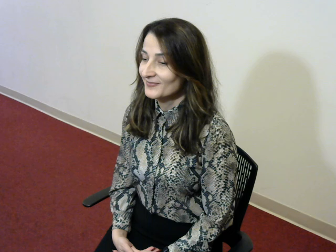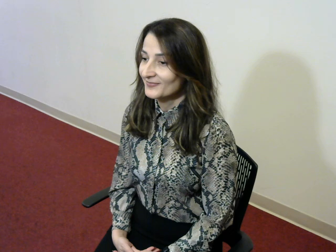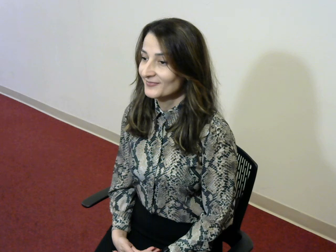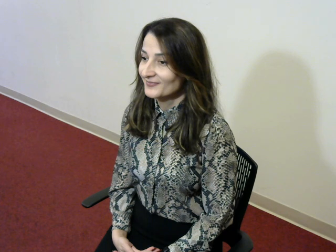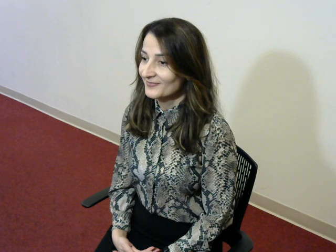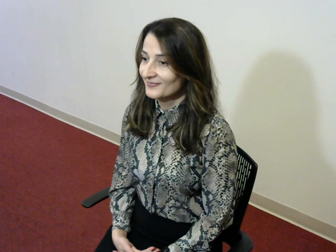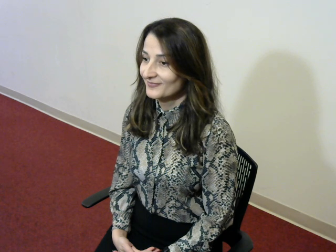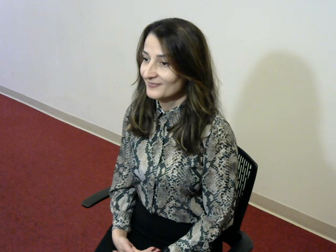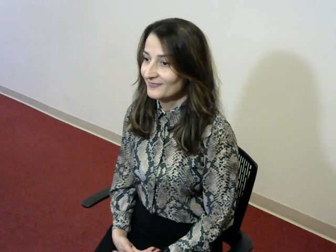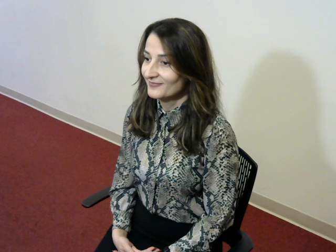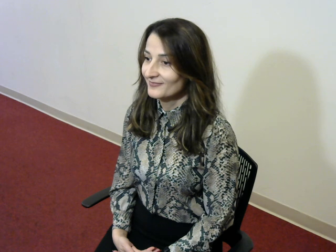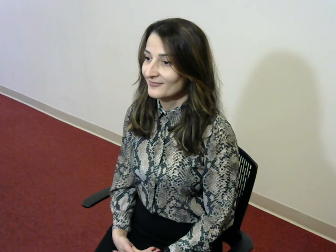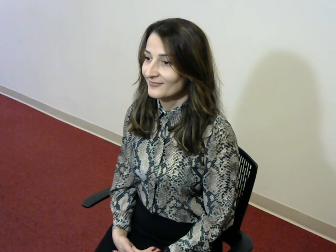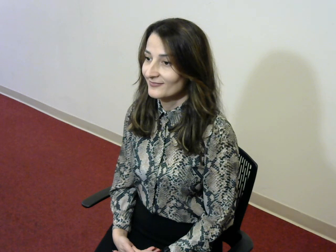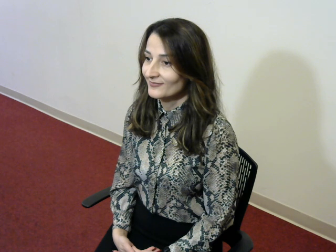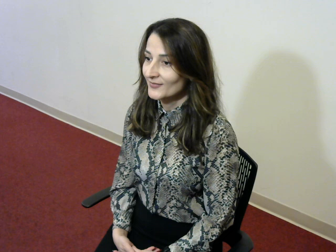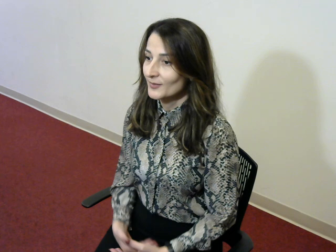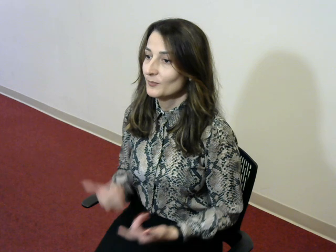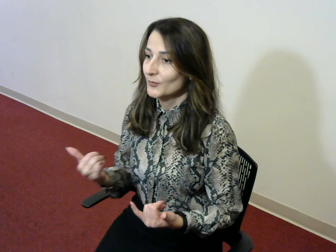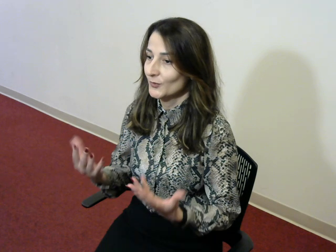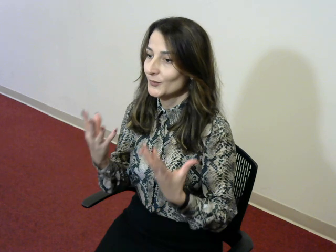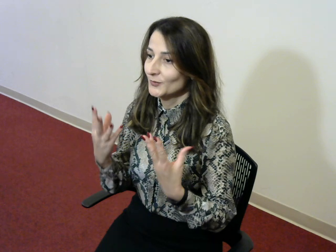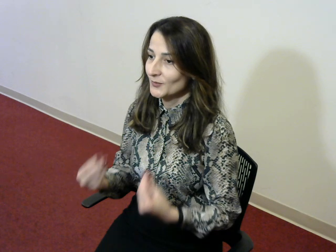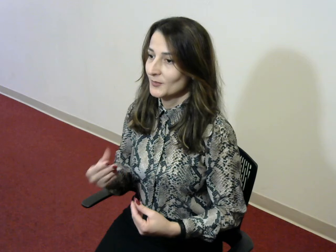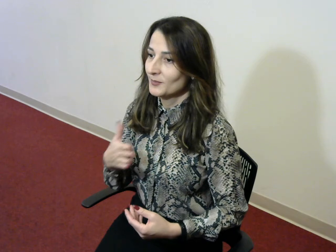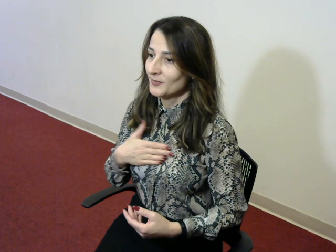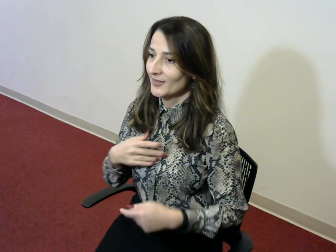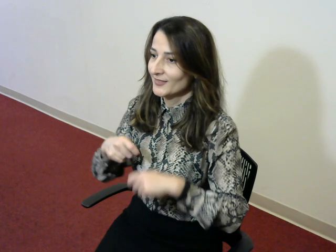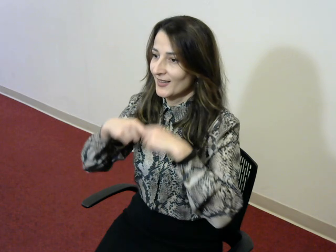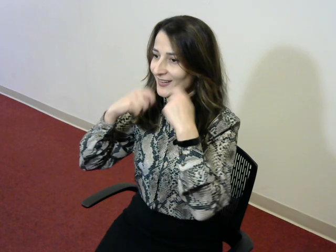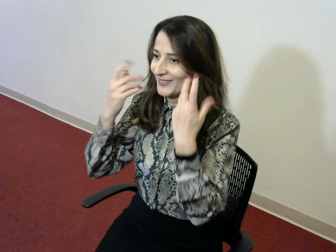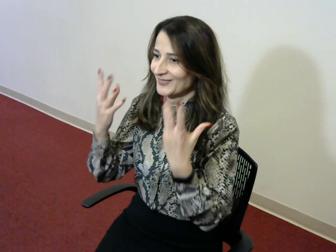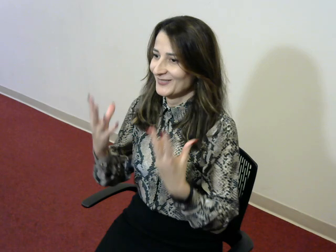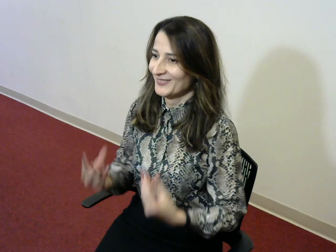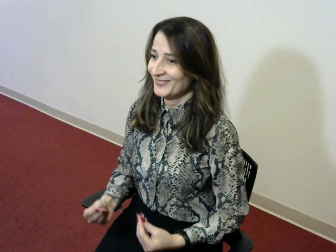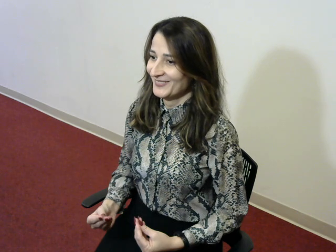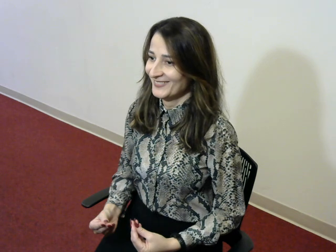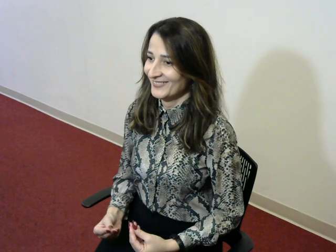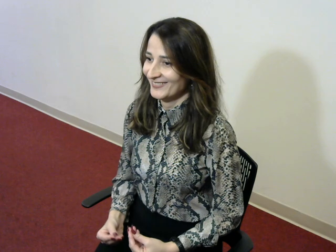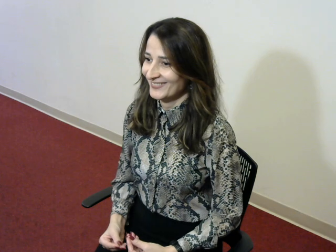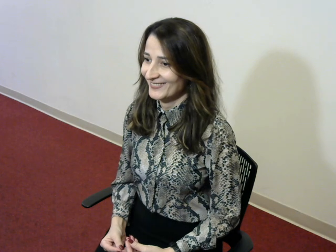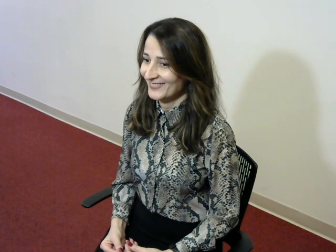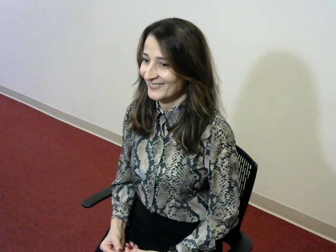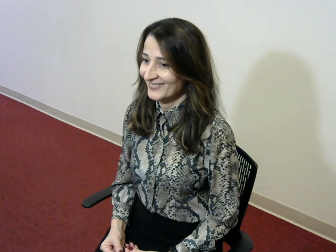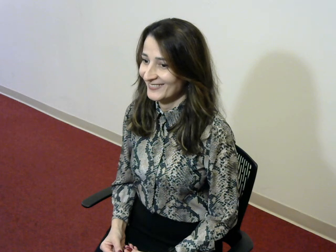Bu gün mənim ad günümdür